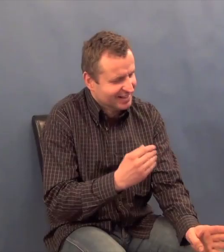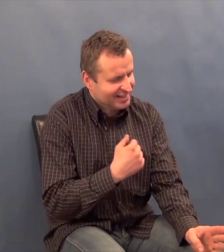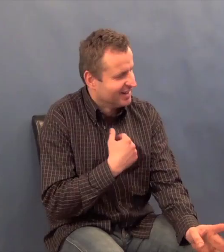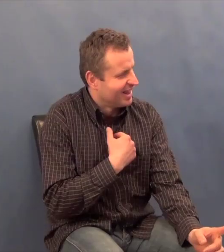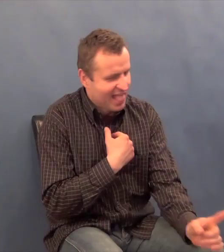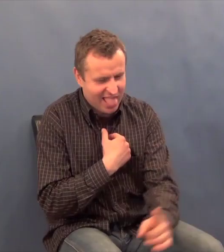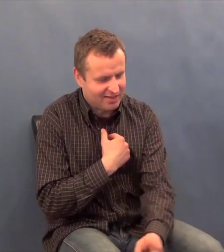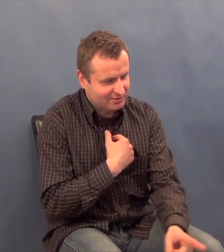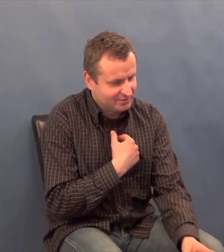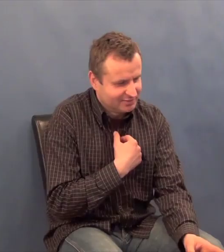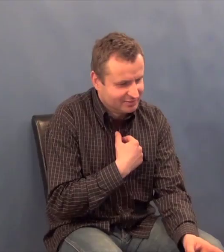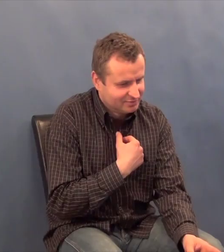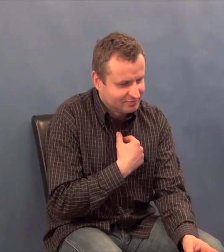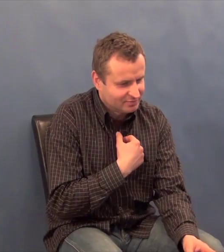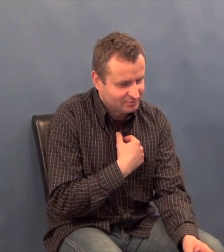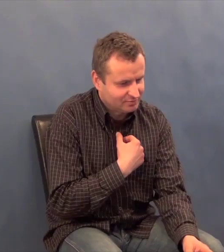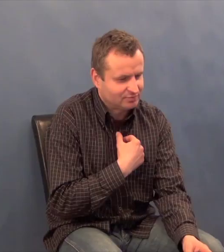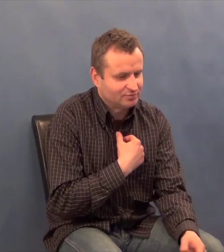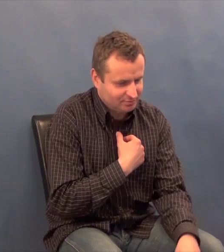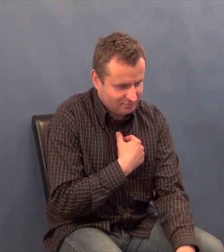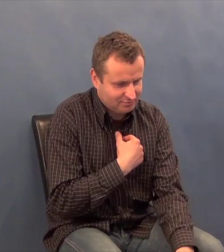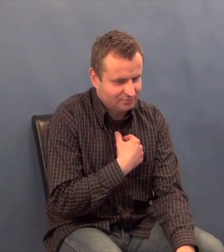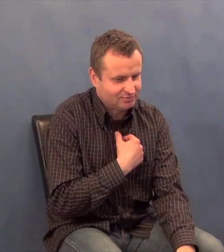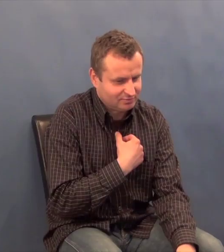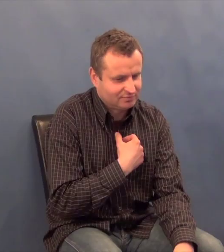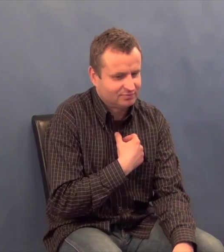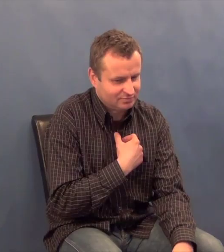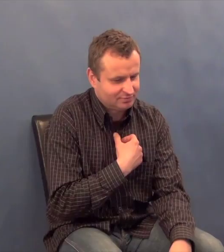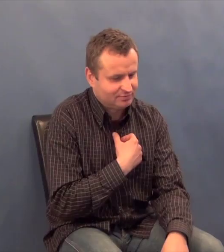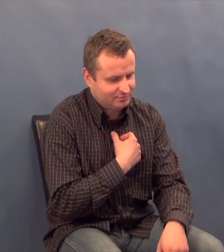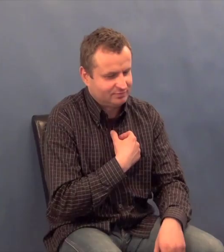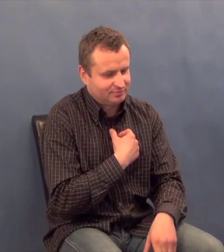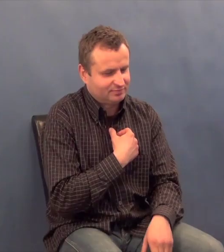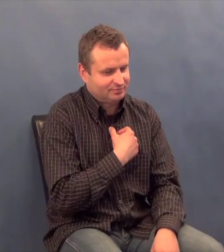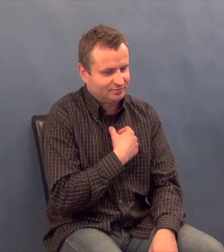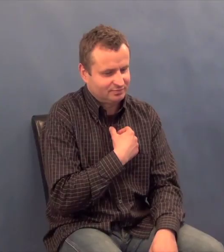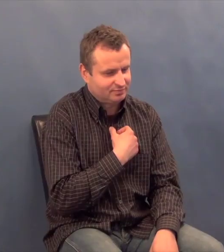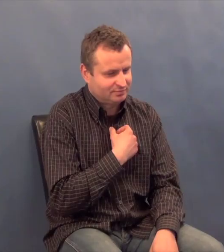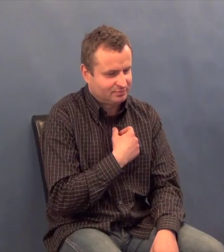Przeskoczyłem obrazek dalej.